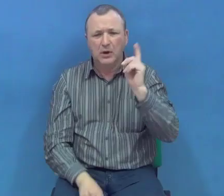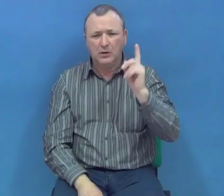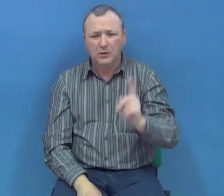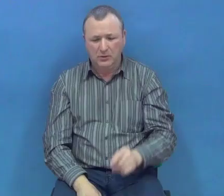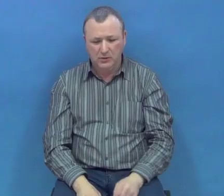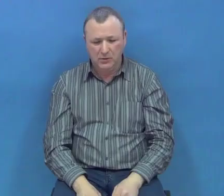Zakaz.